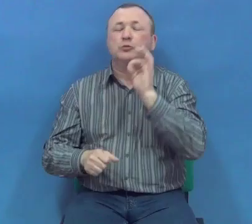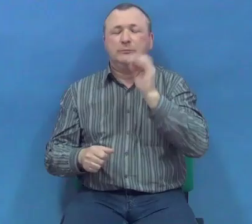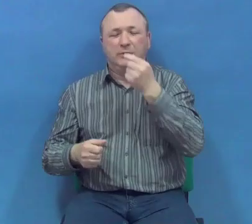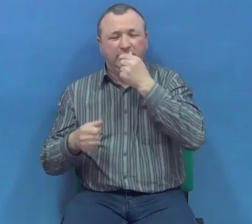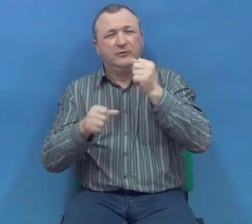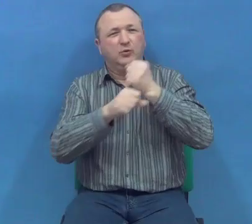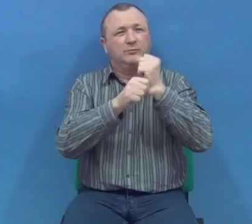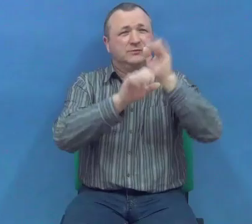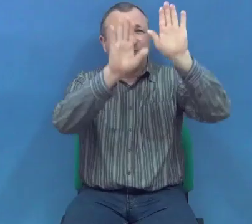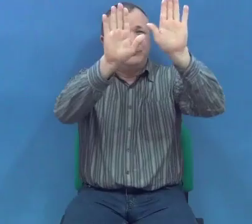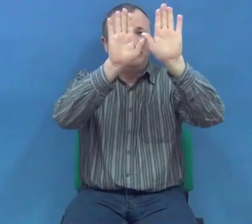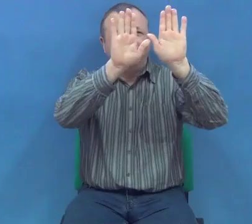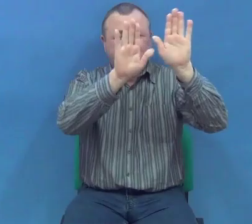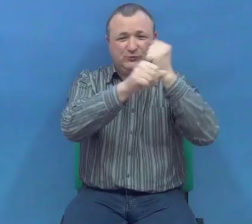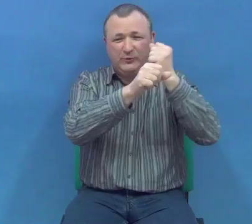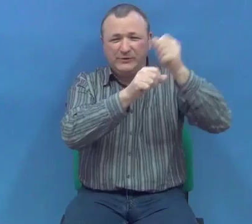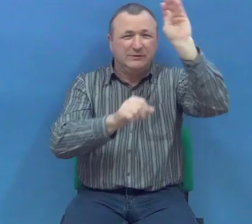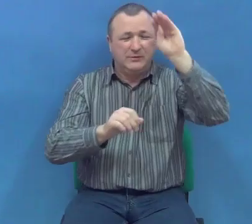Charlie zabrał się za wstawianie szyby.